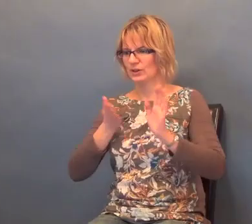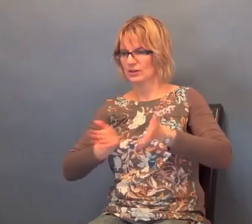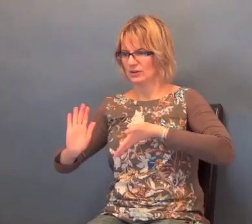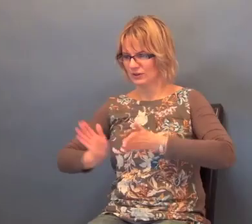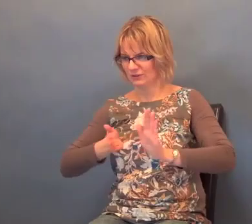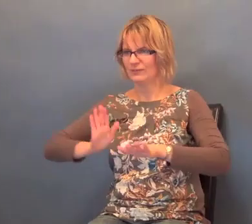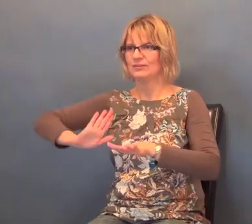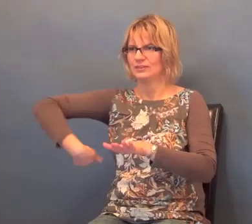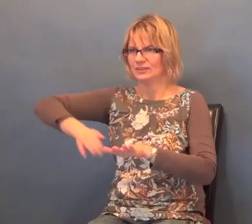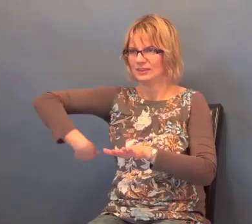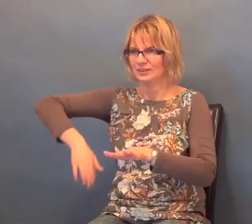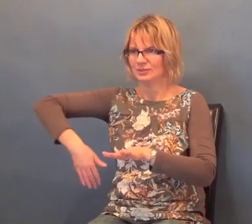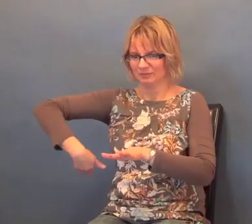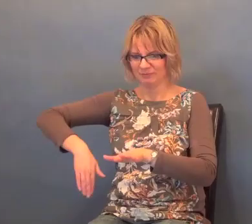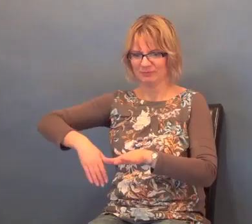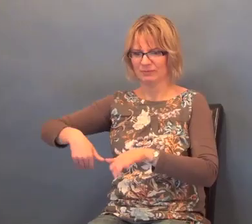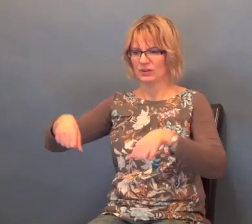Łyżwy, hulajnoga.